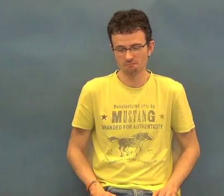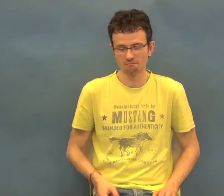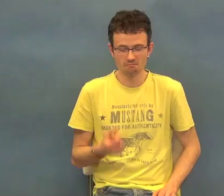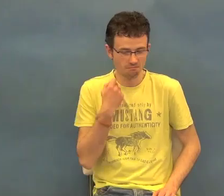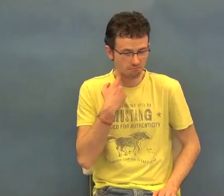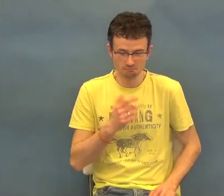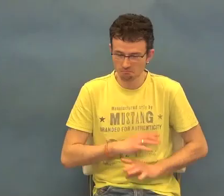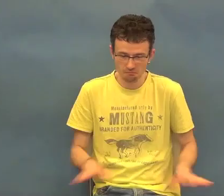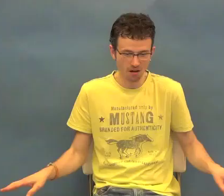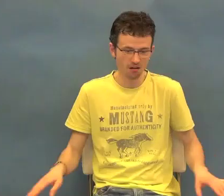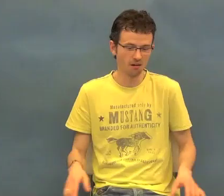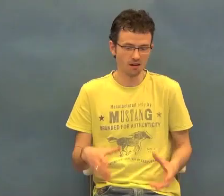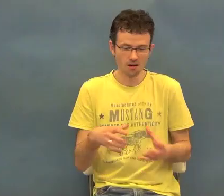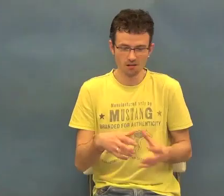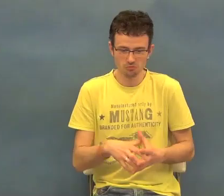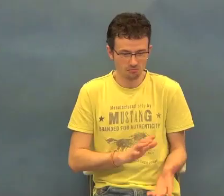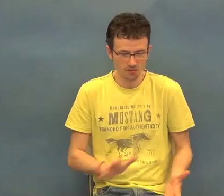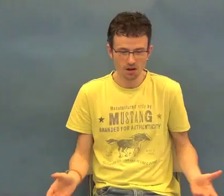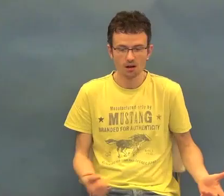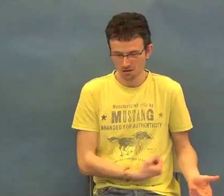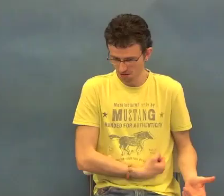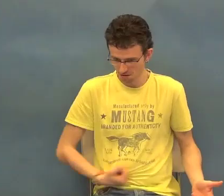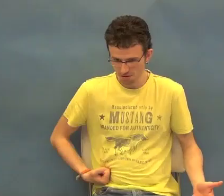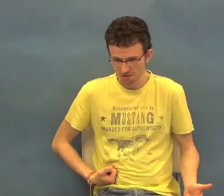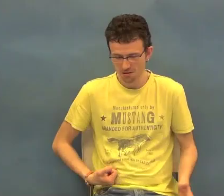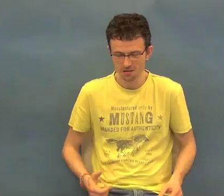Bez wódki i hamburgera, będziemy głodować?